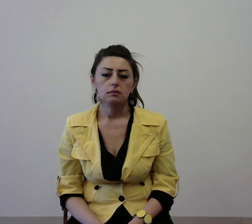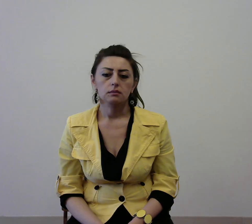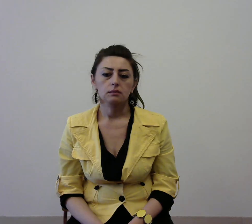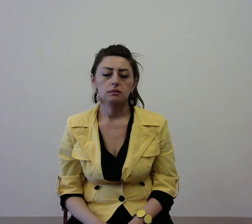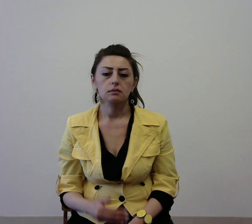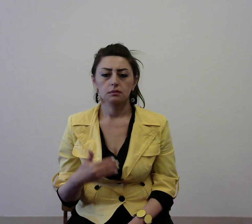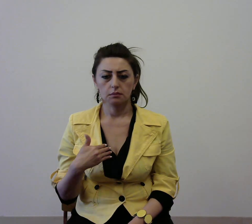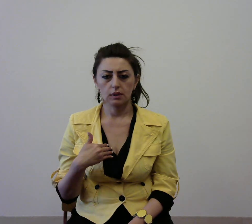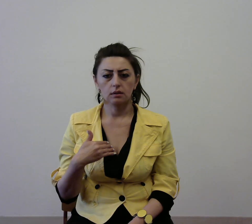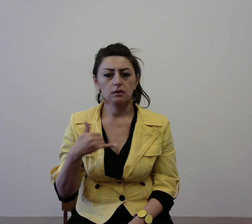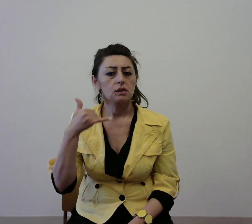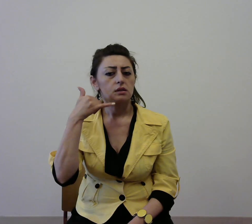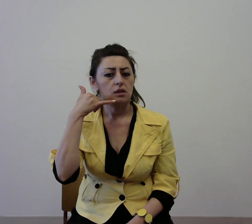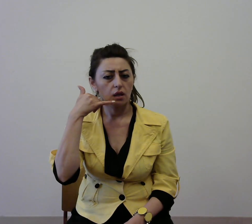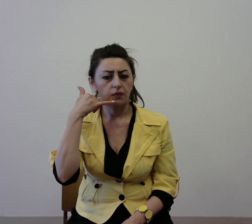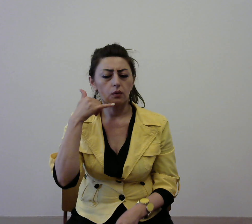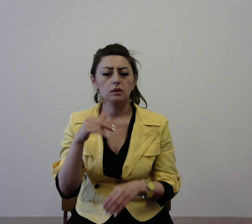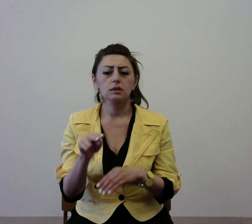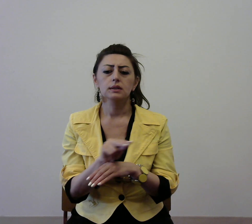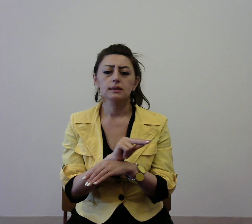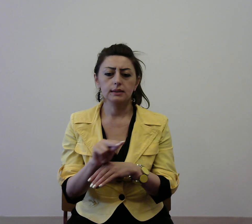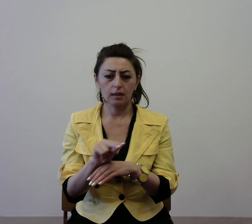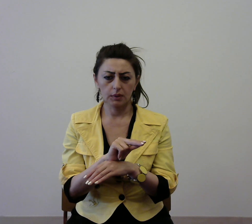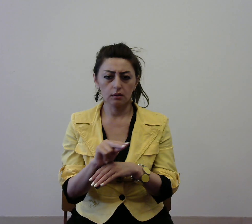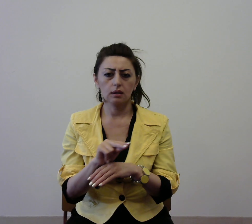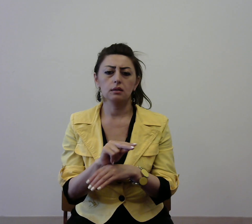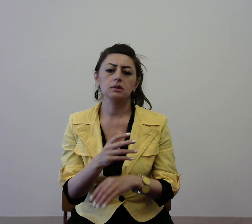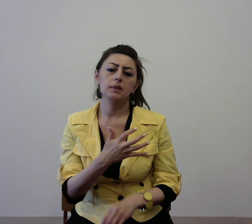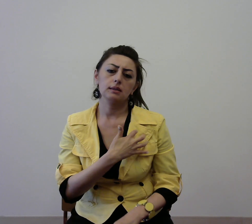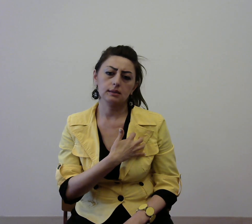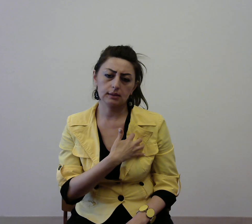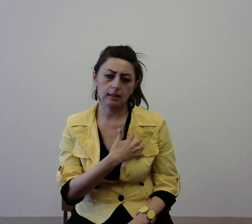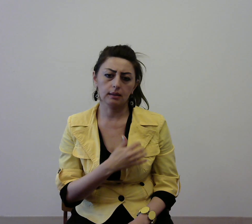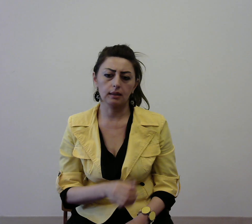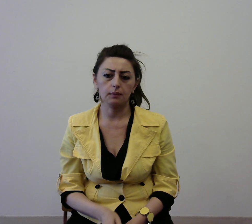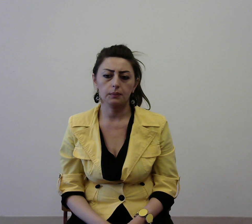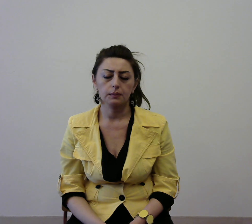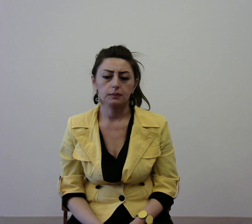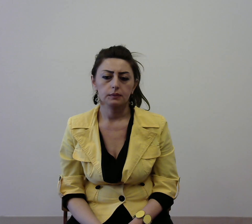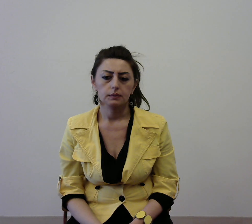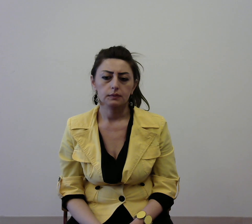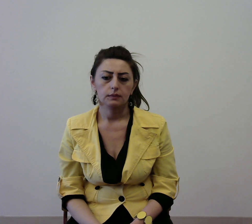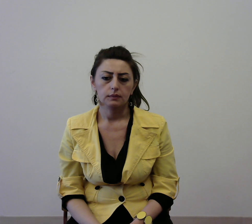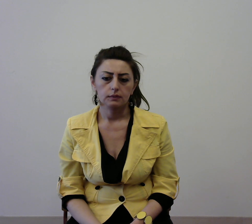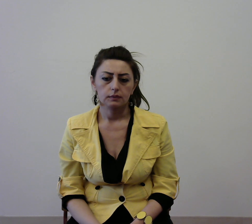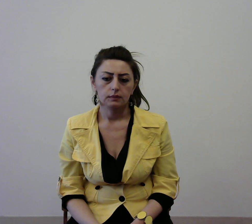Mən telefonu təmir etdirmək istəyirəm